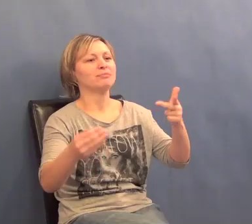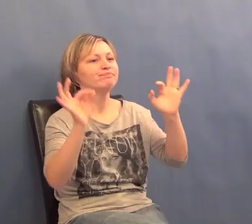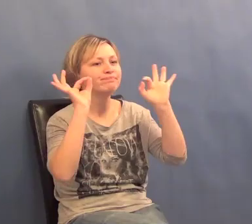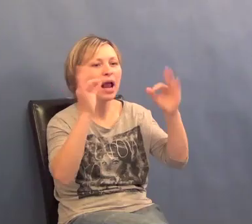To pasuje.